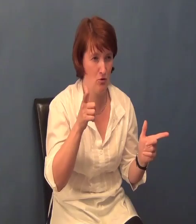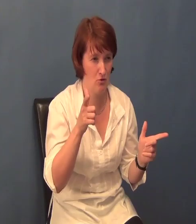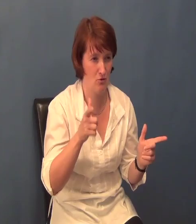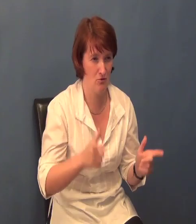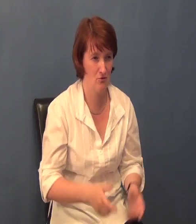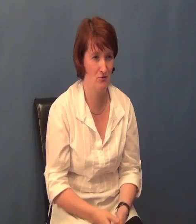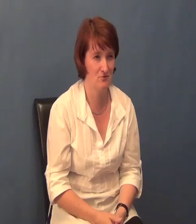Budzić rano?